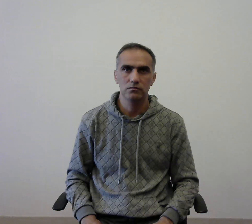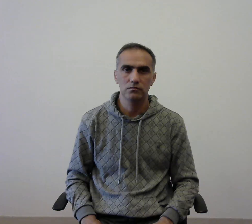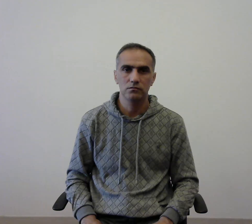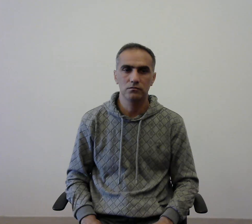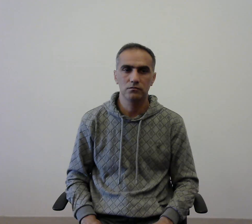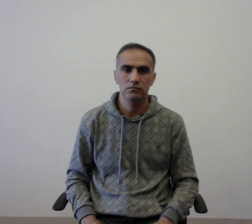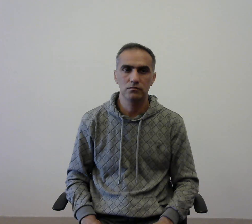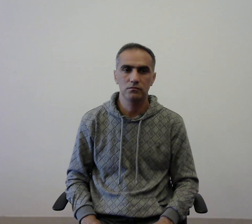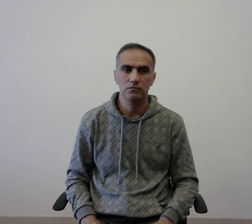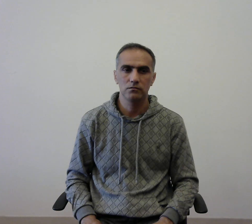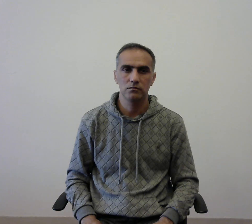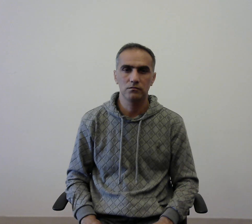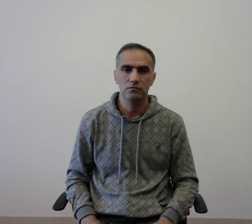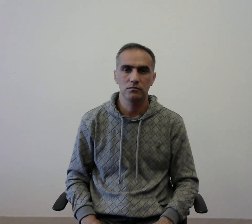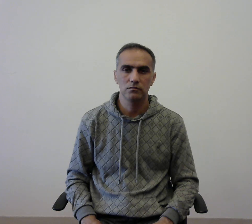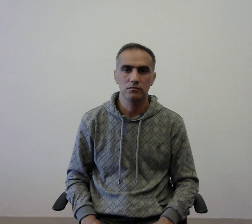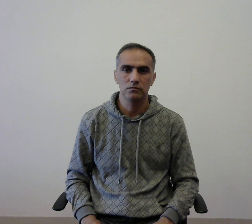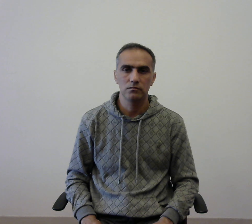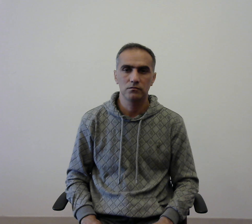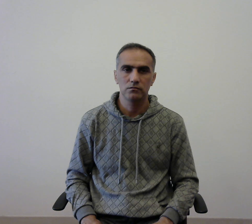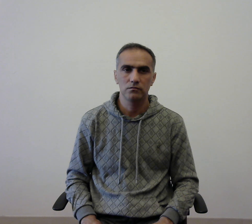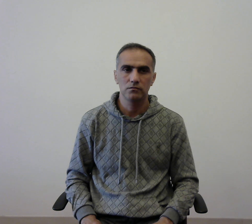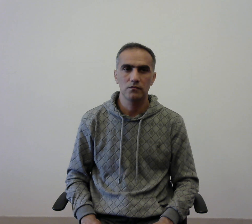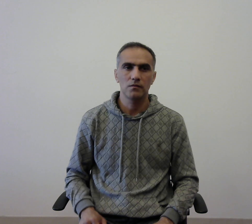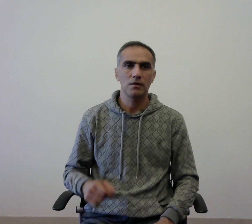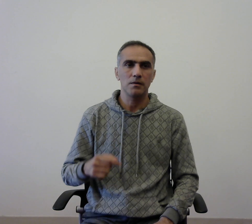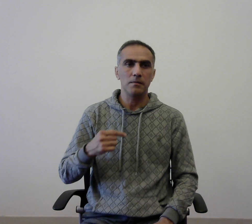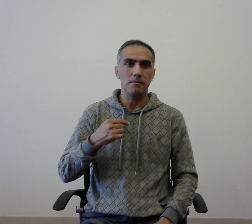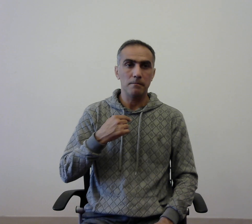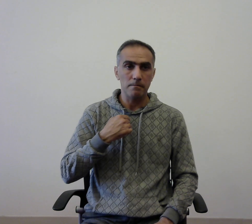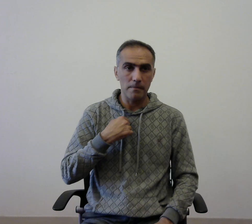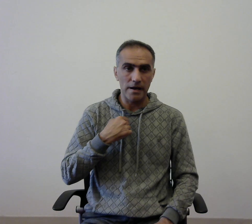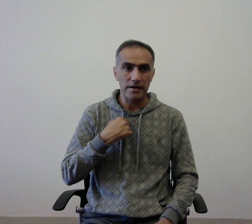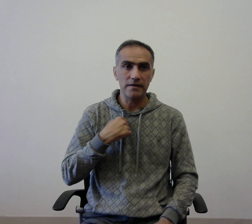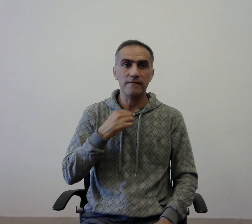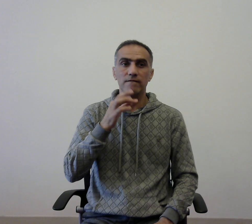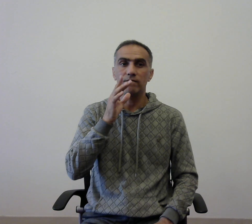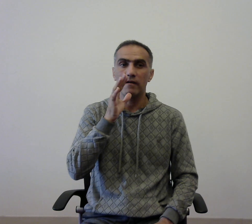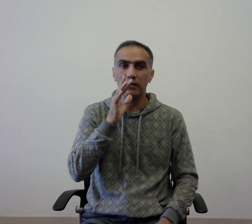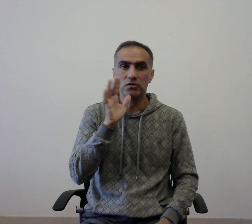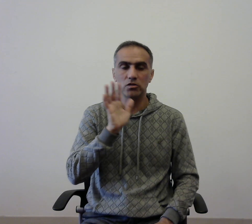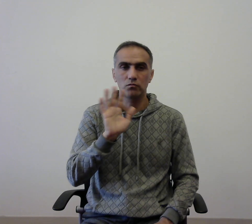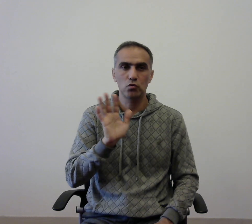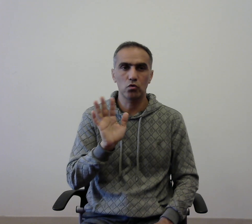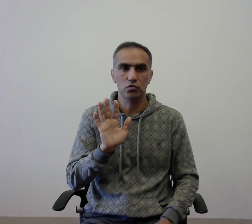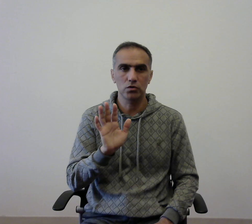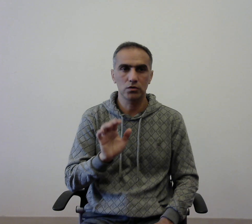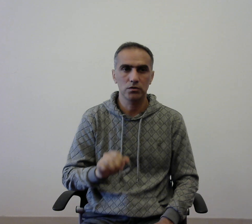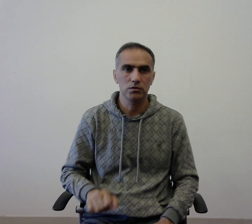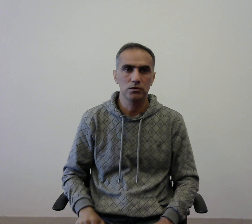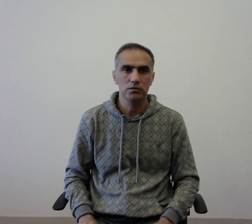Mənim vaxtım yoxdur